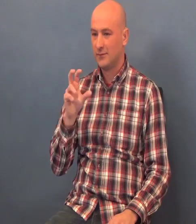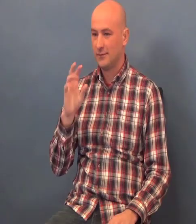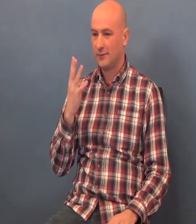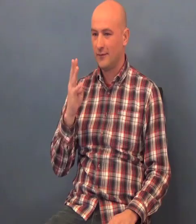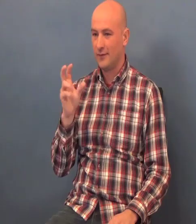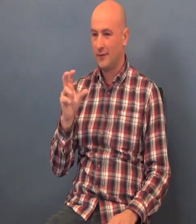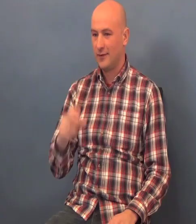Czwartego, w czwartek.